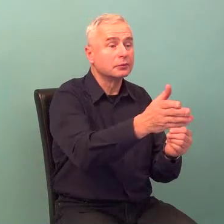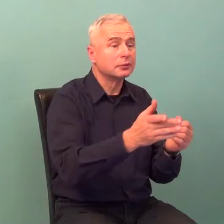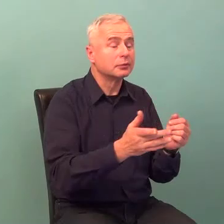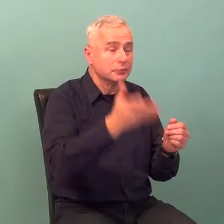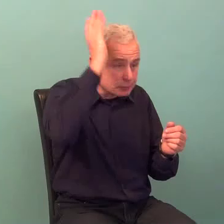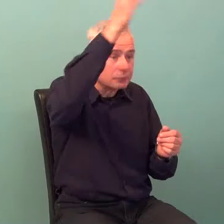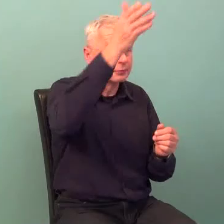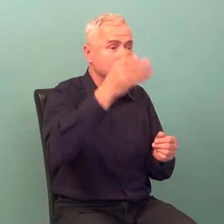Jedź.